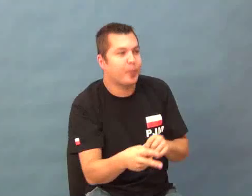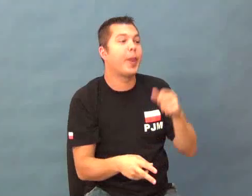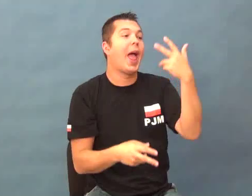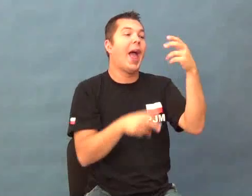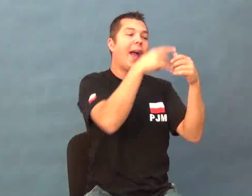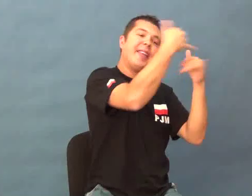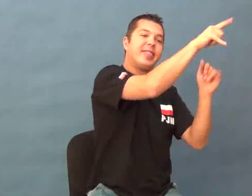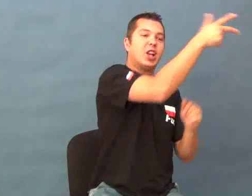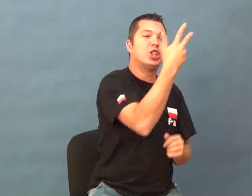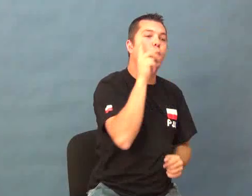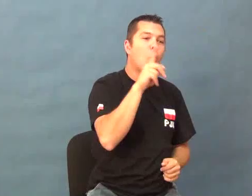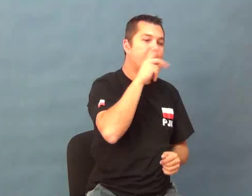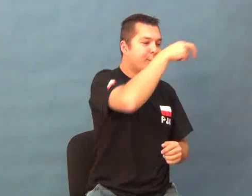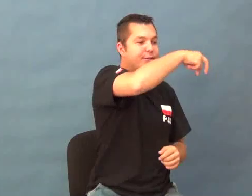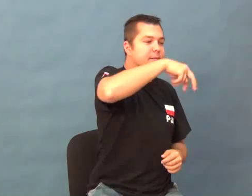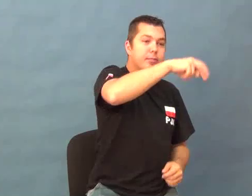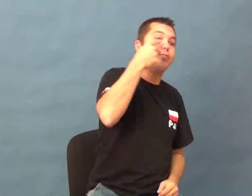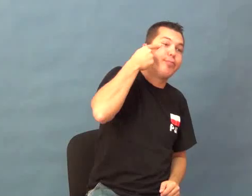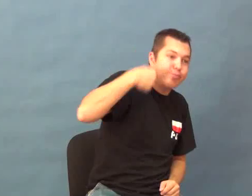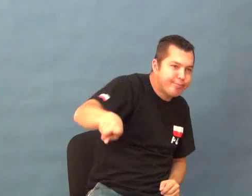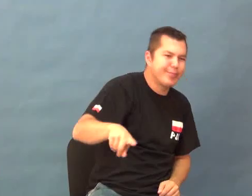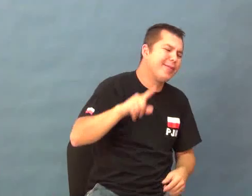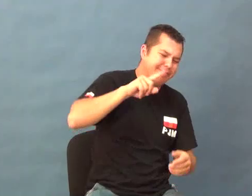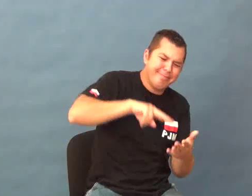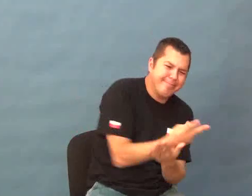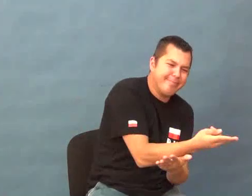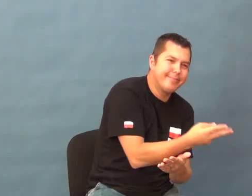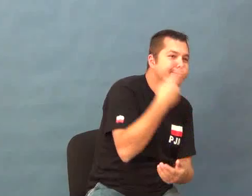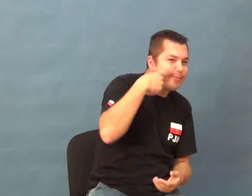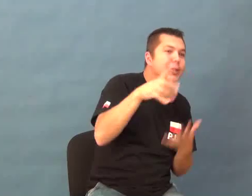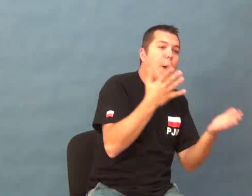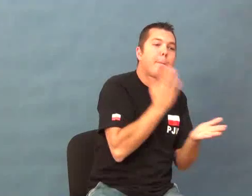Trzech chłopców zauważyło, że chłopiec się przewrócił, chcieli pomóc.